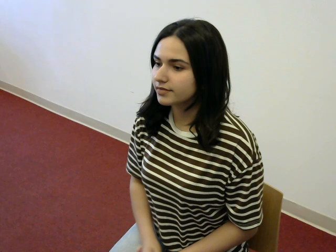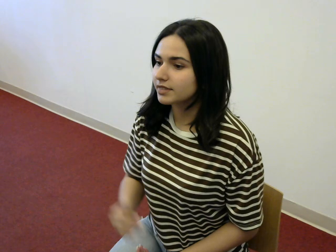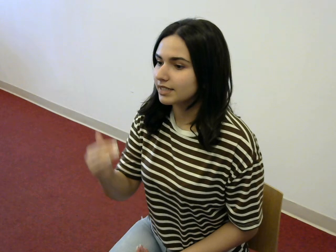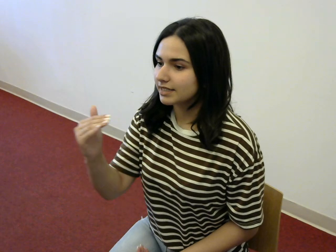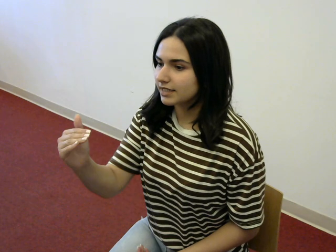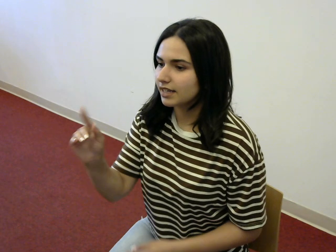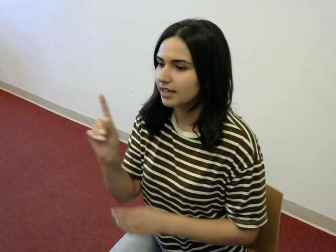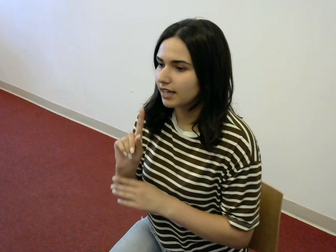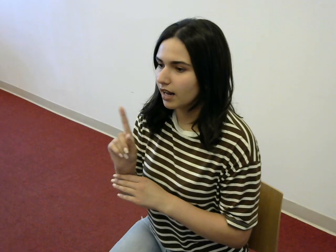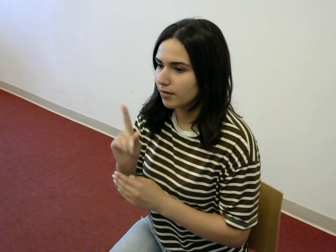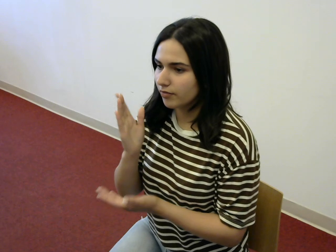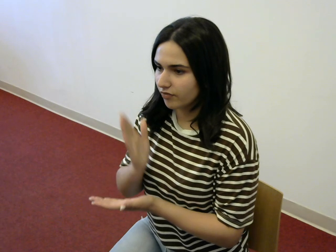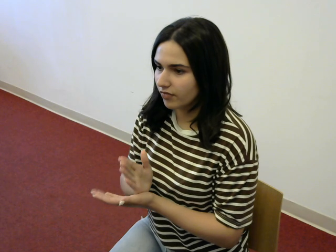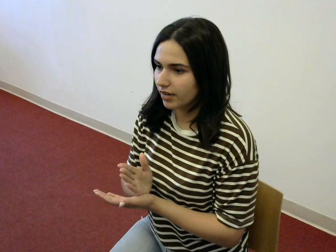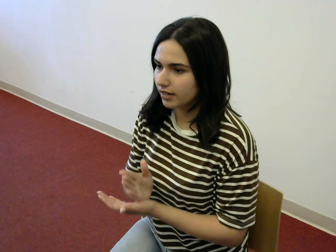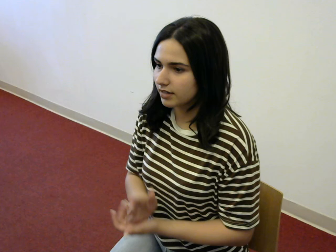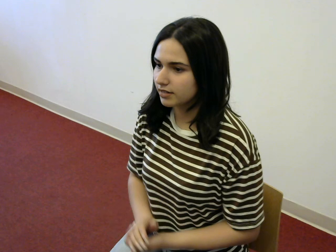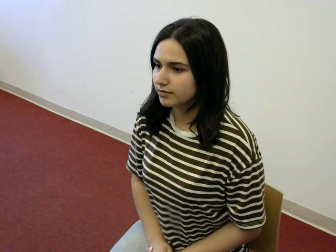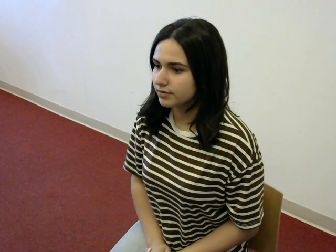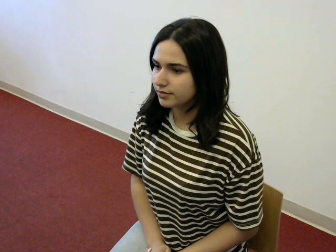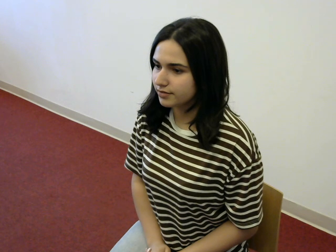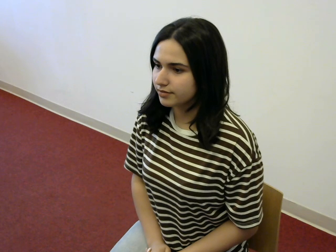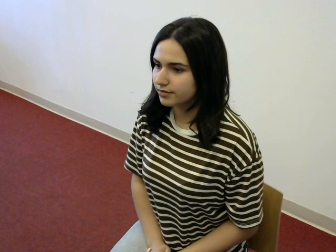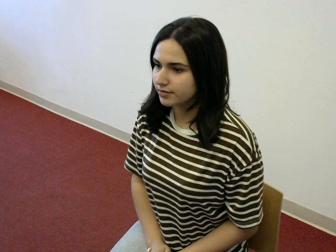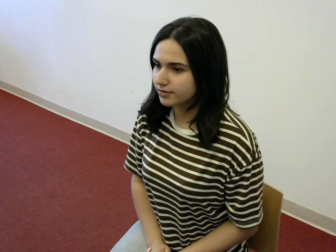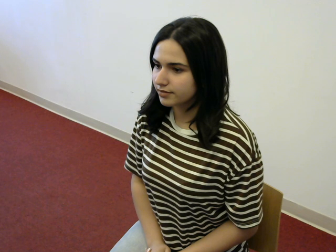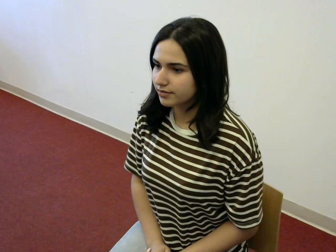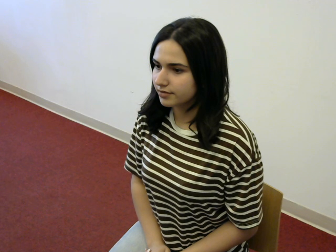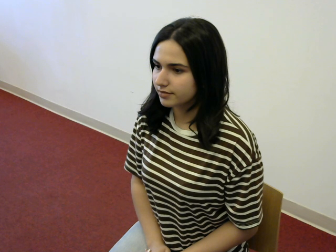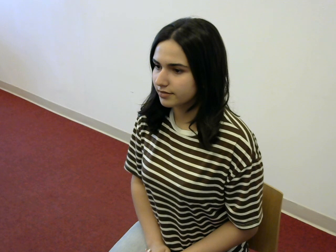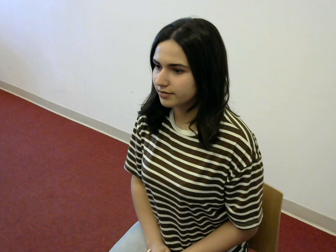Sizdə qələm varmı?